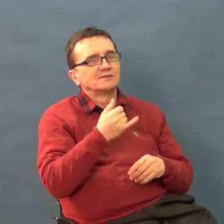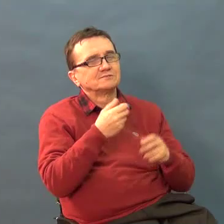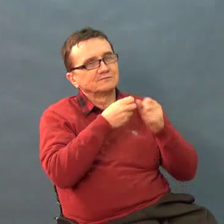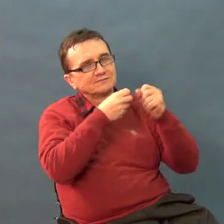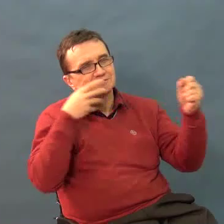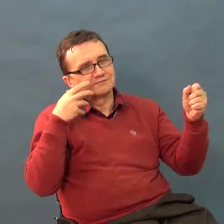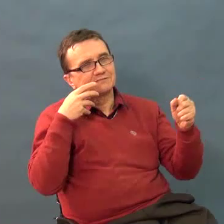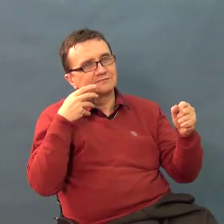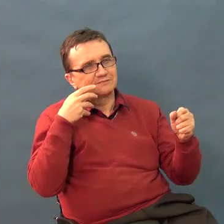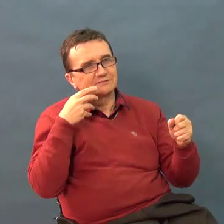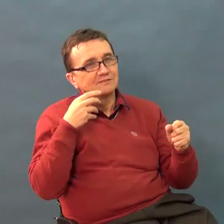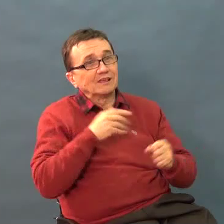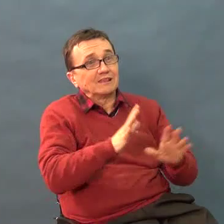Dziecko naciąga cięciwę łuku.